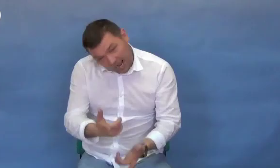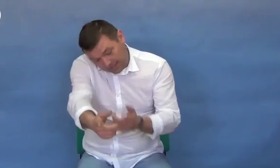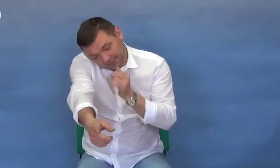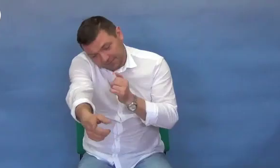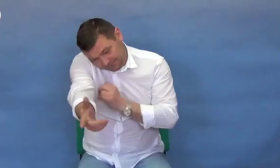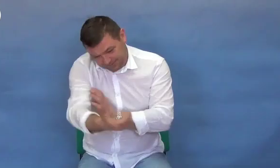Ale ty możesz spróbować.